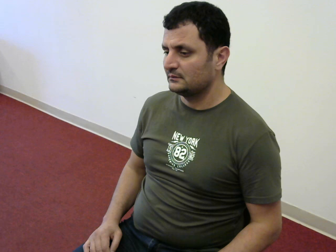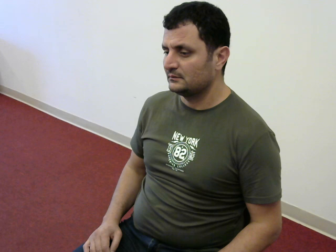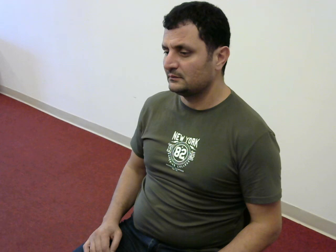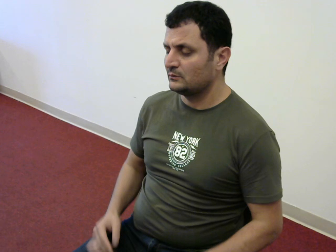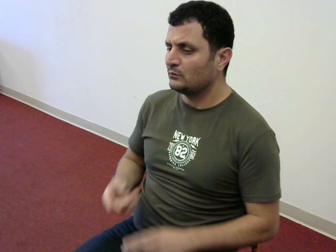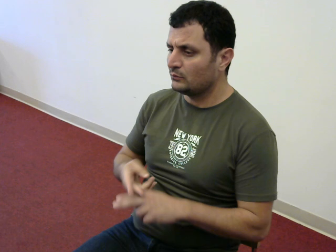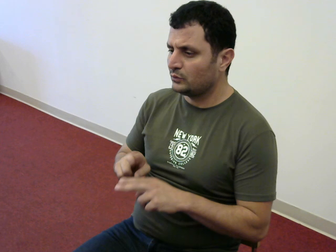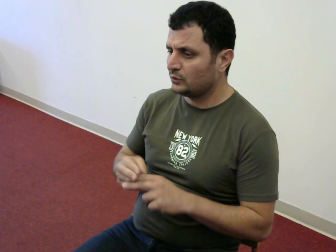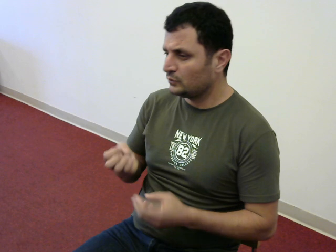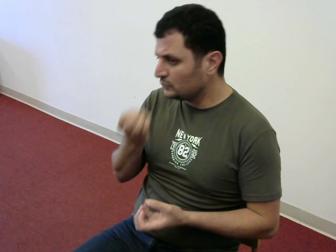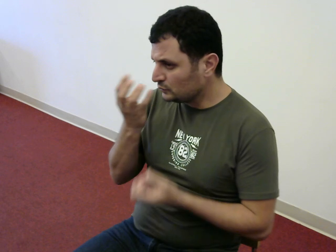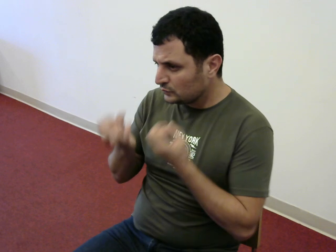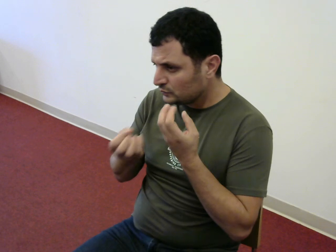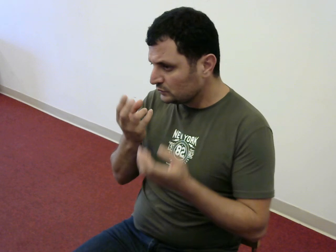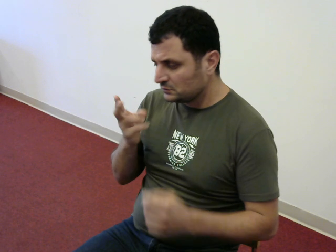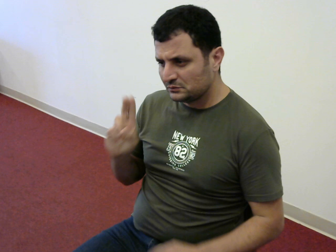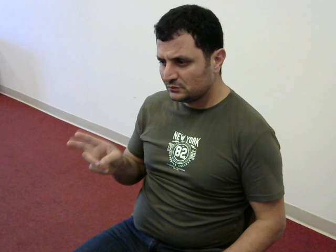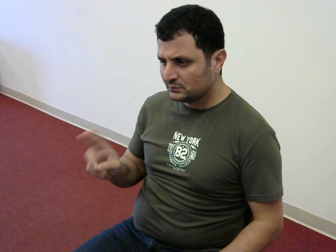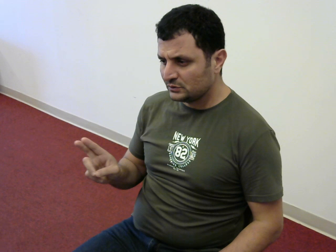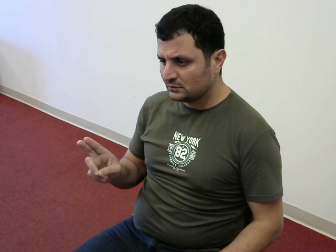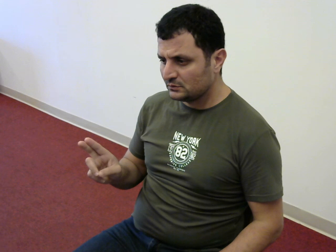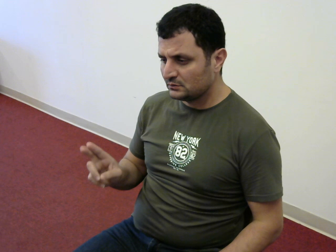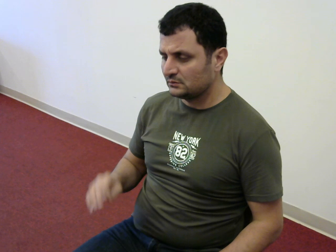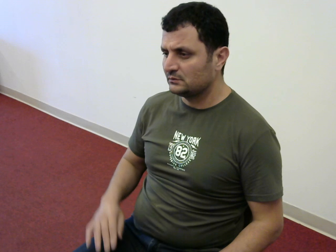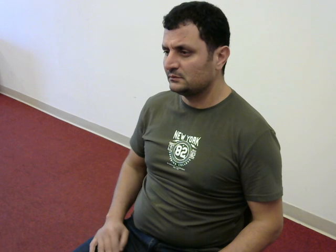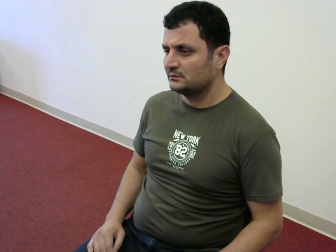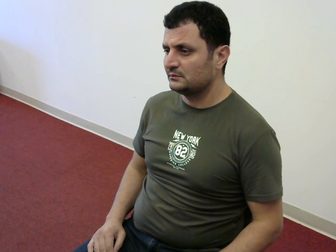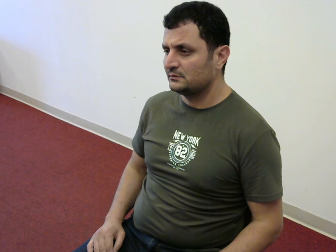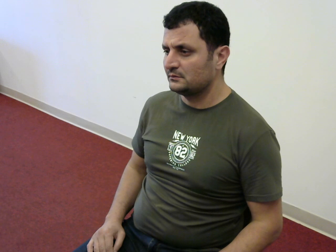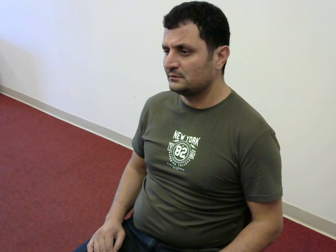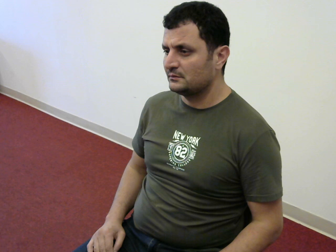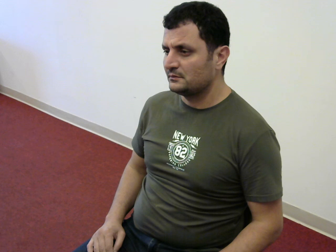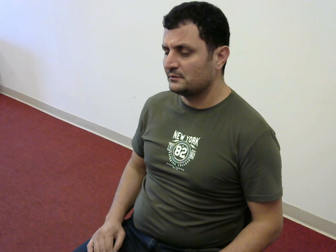Bu çiçəklər kimindir?